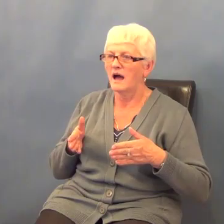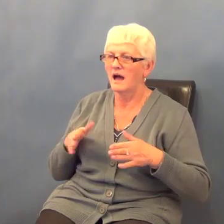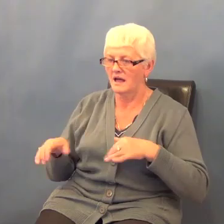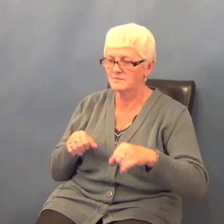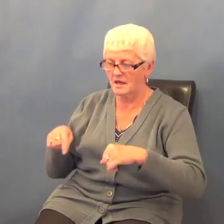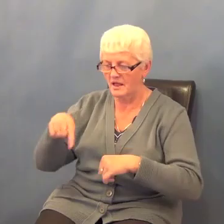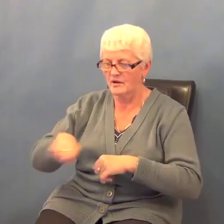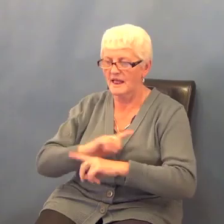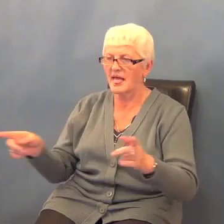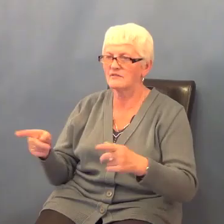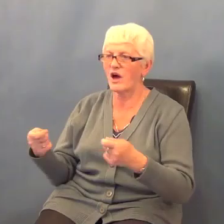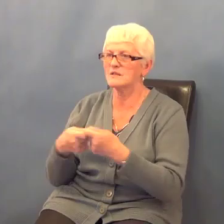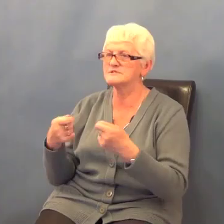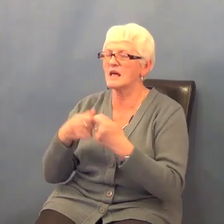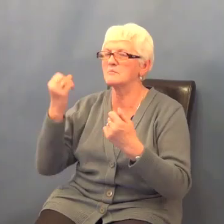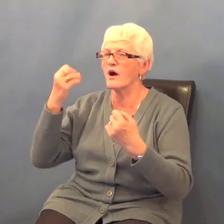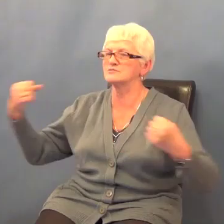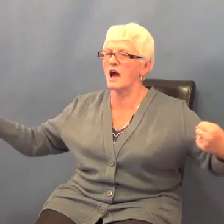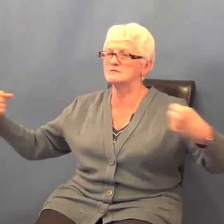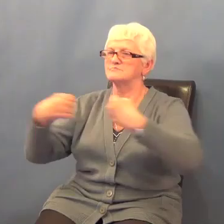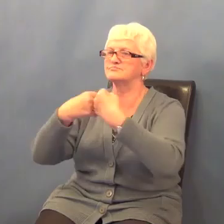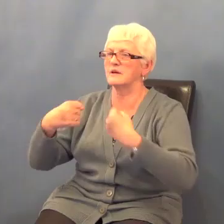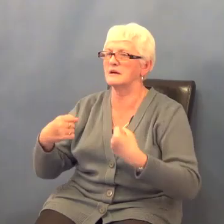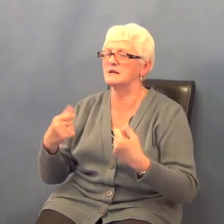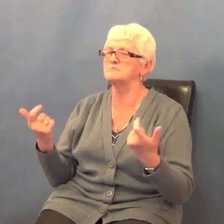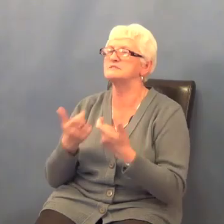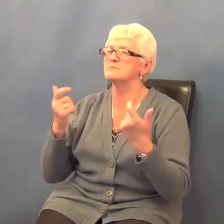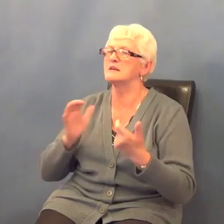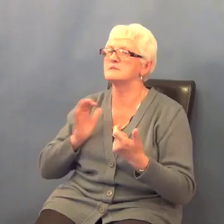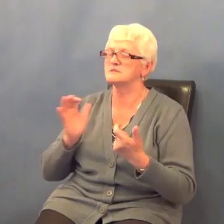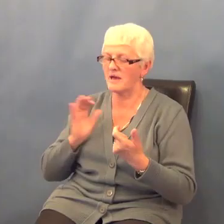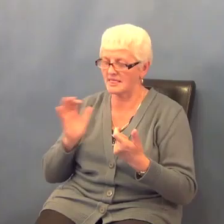Nie wolno wejść na tory, bo pociągi nadjeżdżają, i mogą się zderzyć dwa pociągi, jest niebezpiecznie.